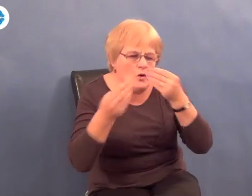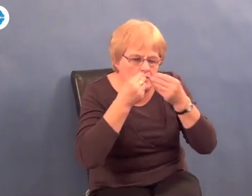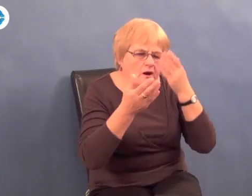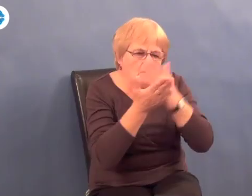Kończą.